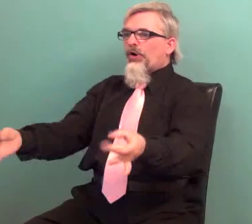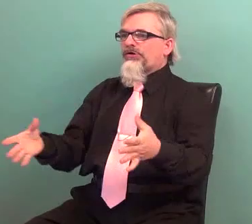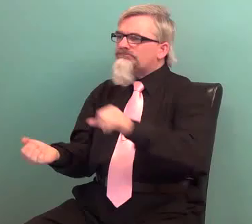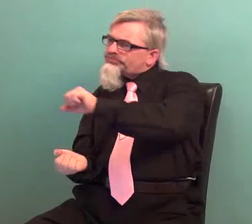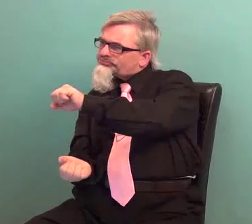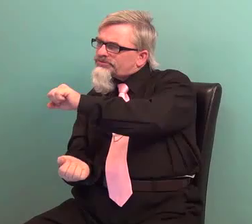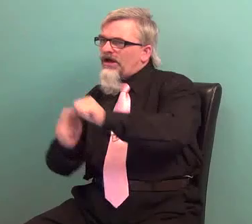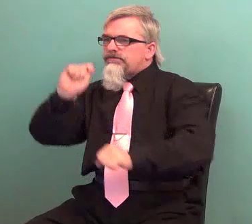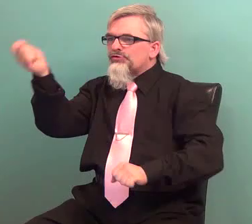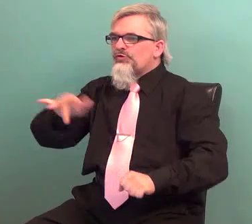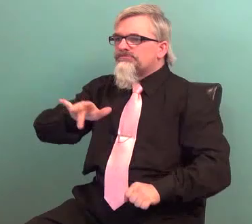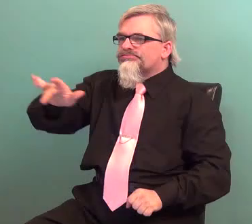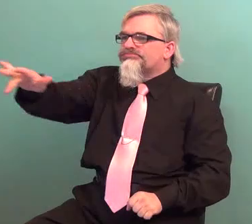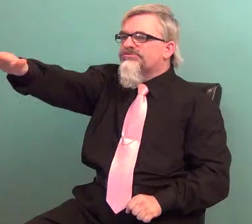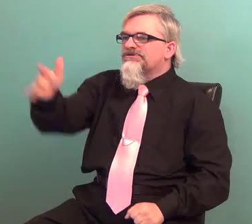Jechać w podróż po różnych miejscach.